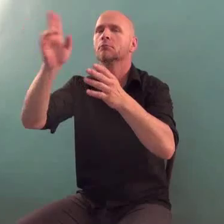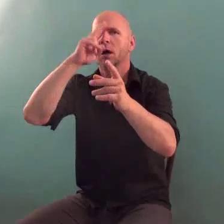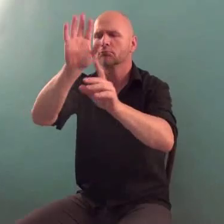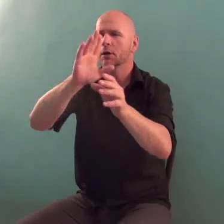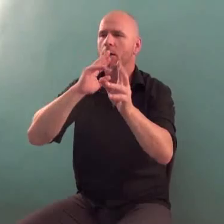Nie tata.